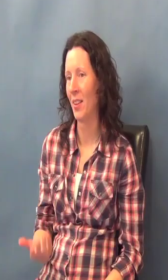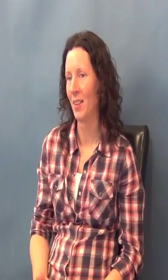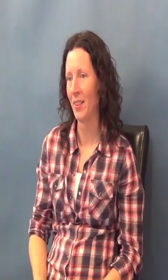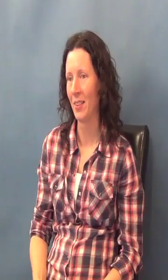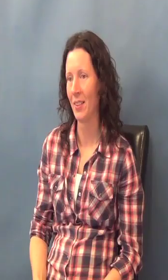Jak ma nacisnąć?